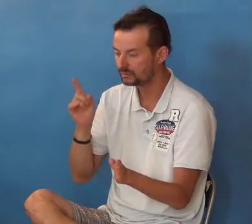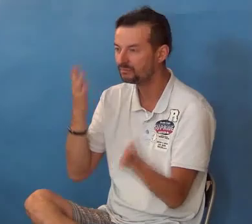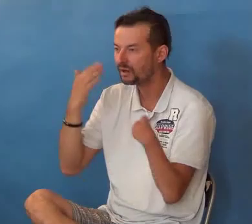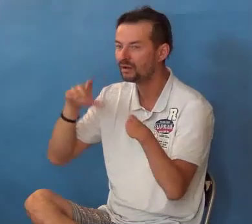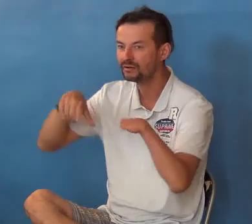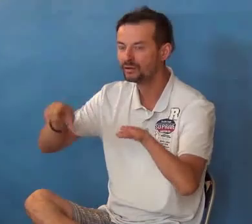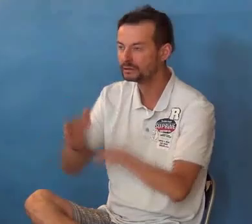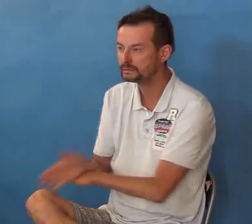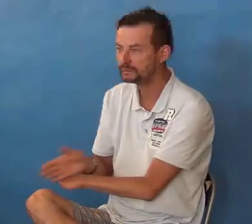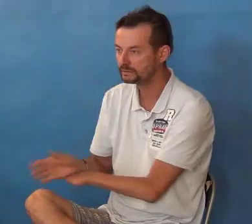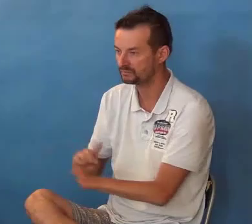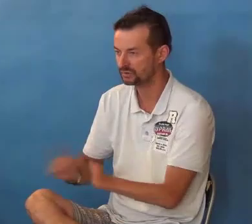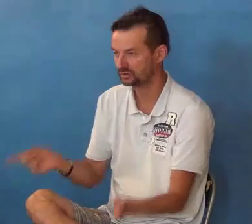Nie wolno piłować ławek w parku.